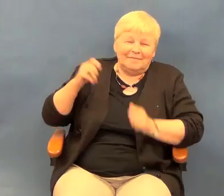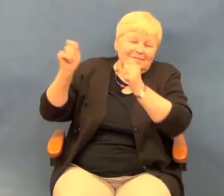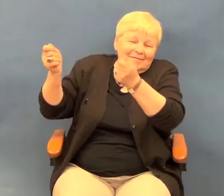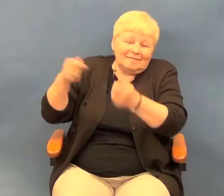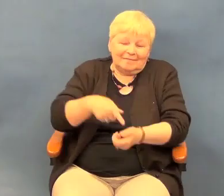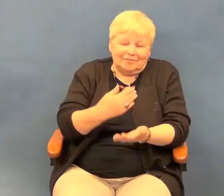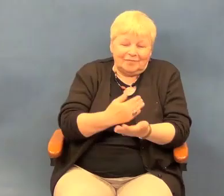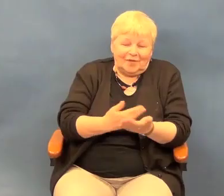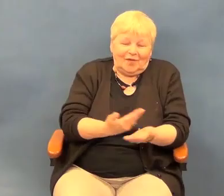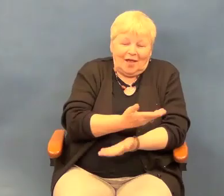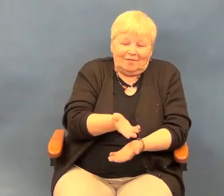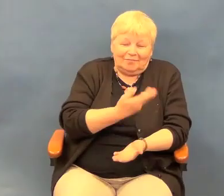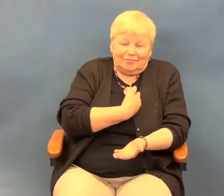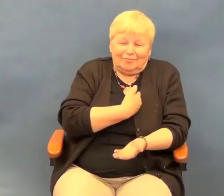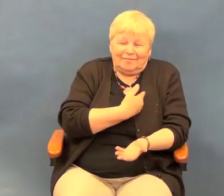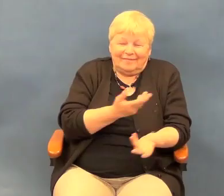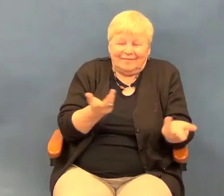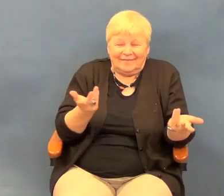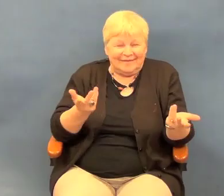Ja powiesiłam, bo taki dostałam nowy przepis.